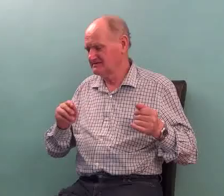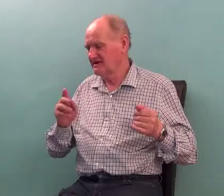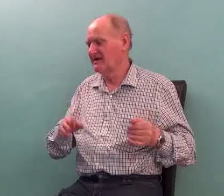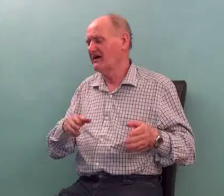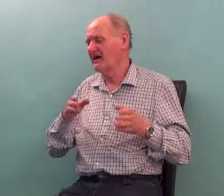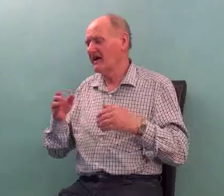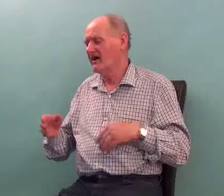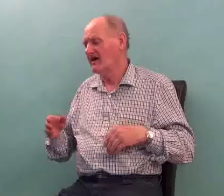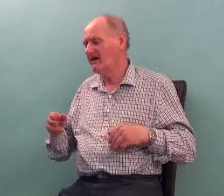Następny.